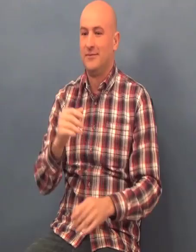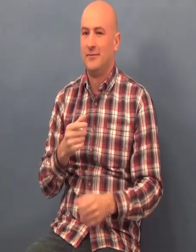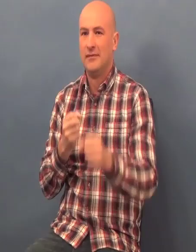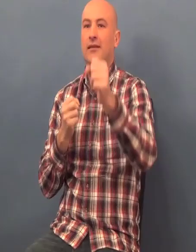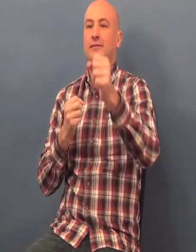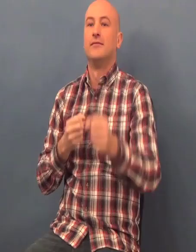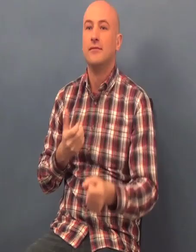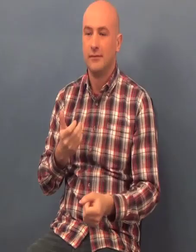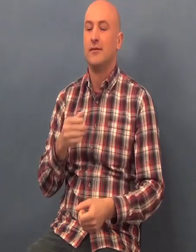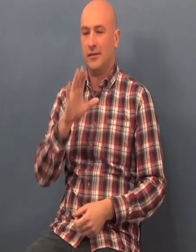Rezygnuje ze strzału.